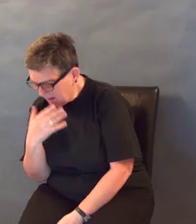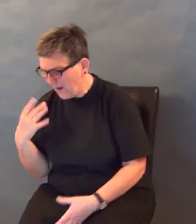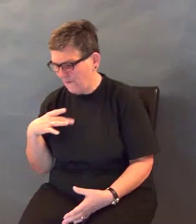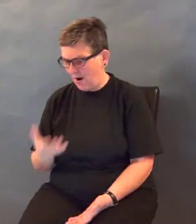Nie mam wolnego.